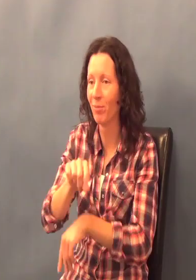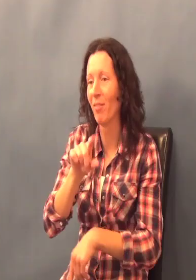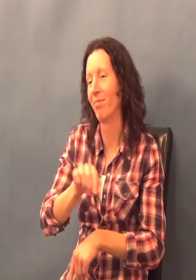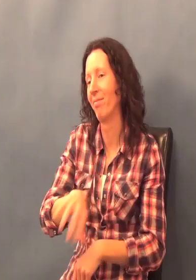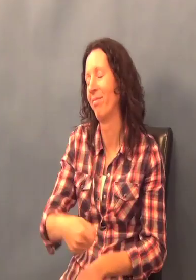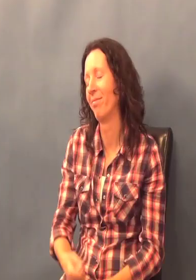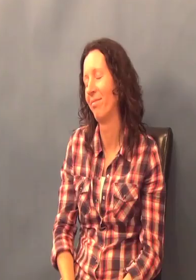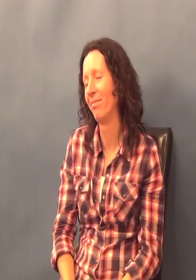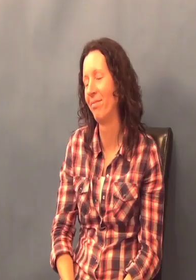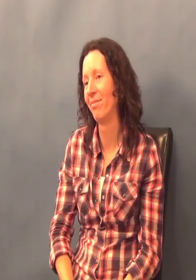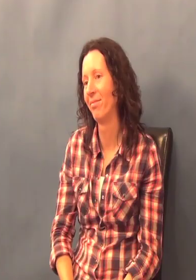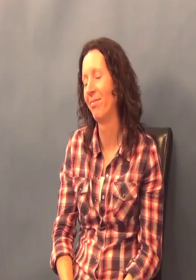To ptak z zegara ukradł.